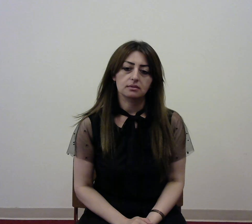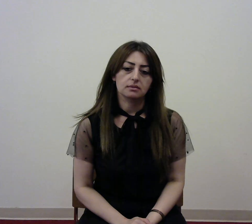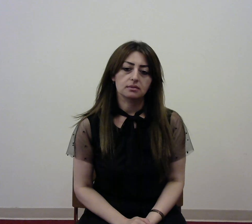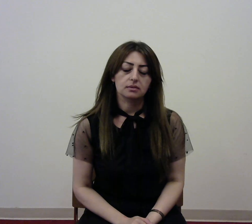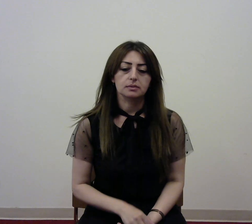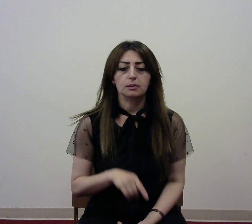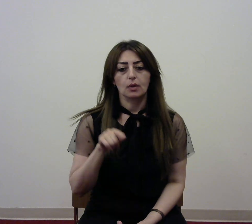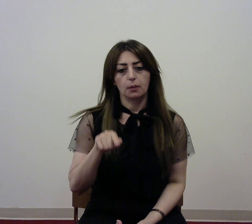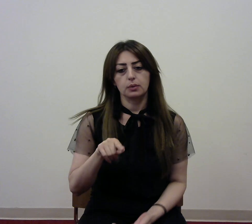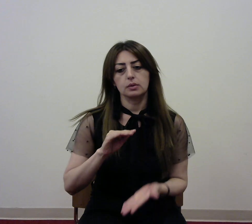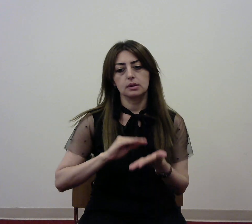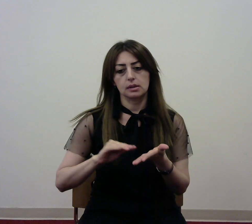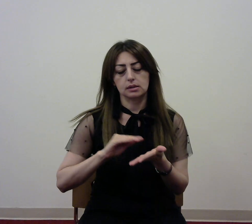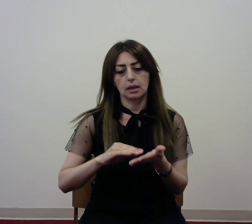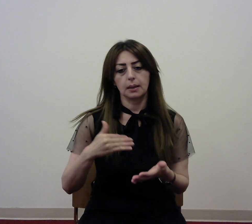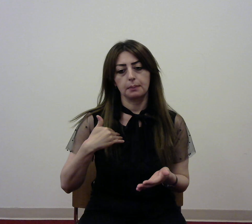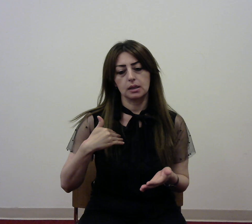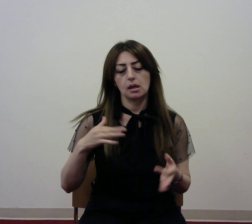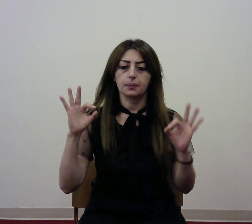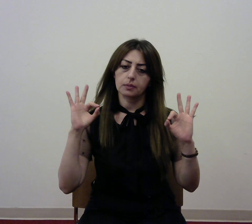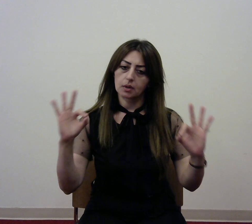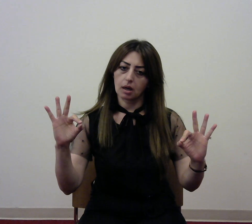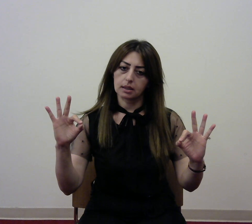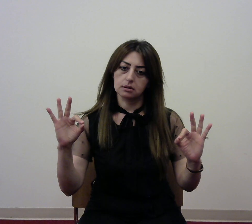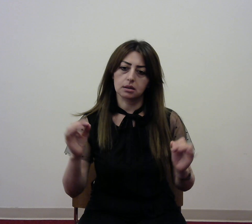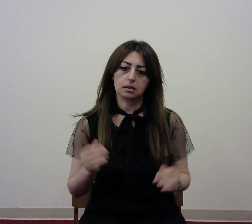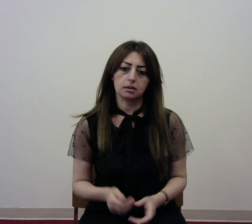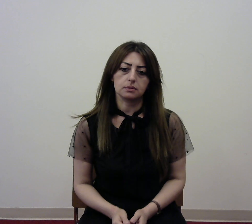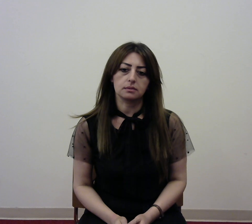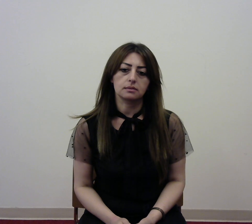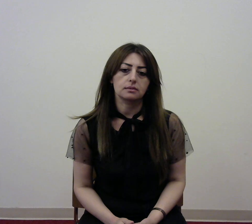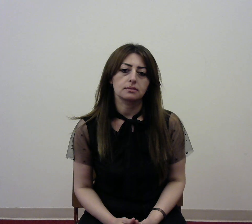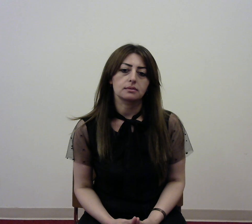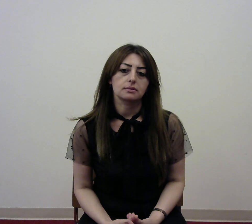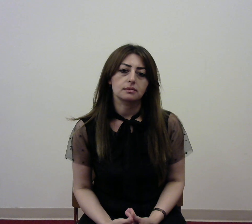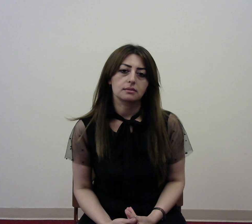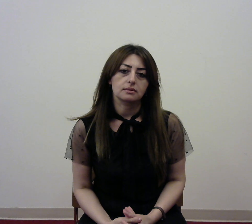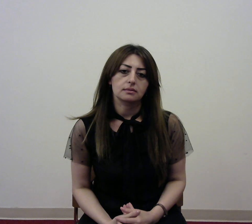Bu yazılar mənə aiddir